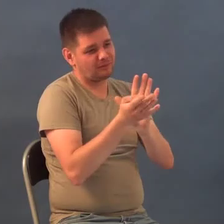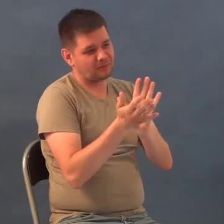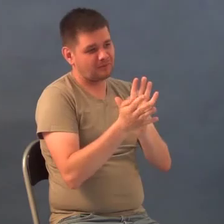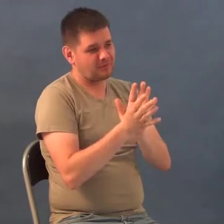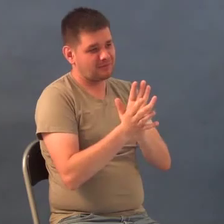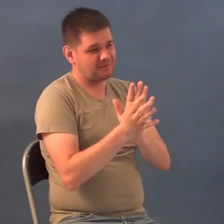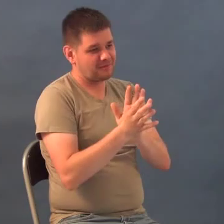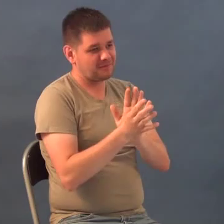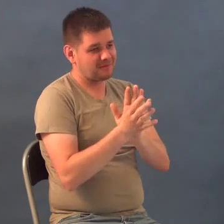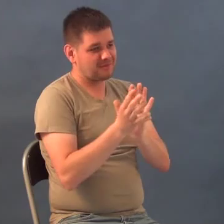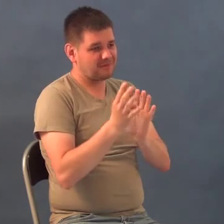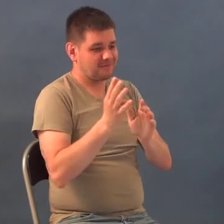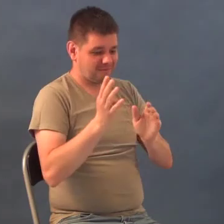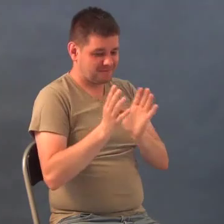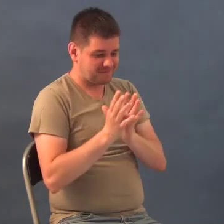Trochę, na godzinę porozmawiać.